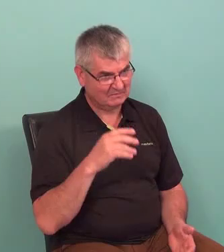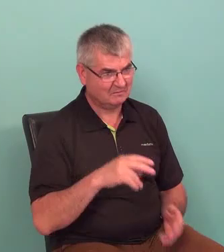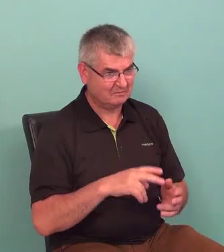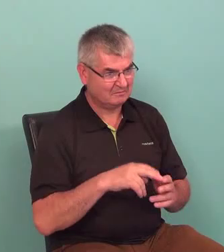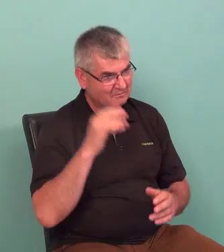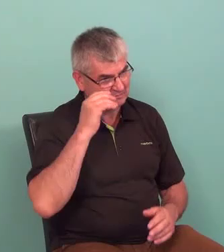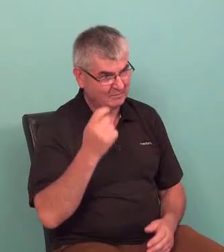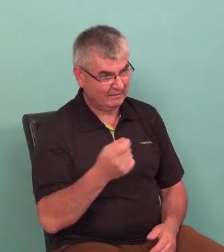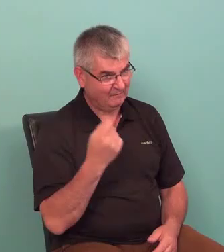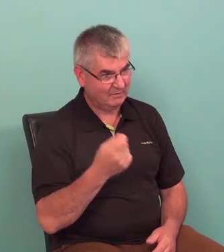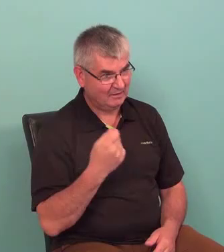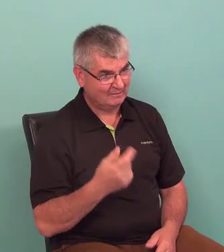Ciągle się uczę na prawo jazdy.